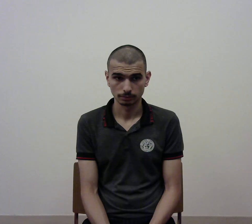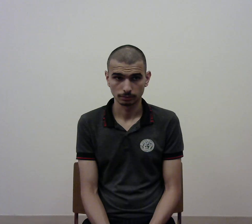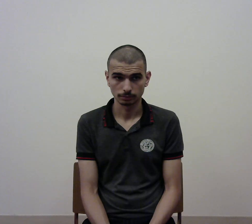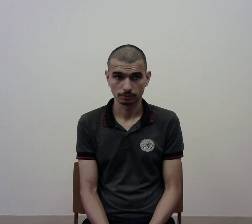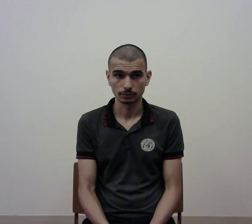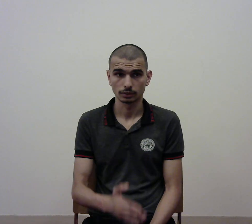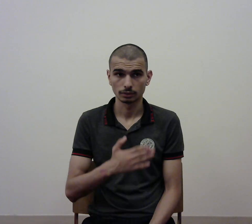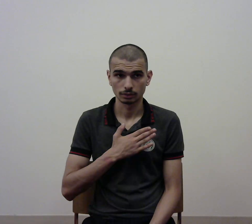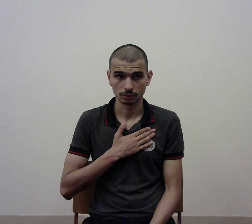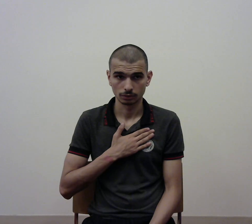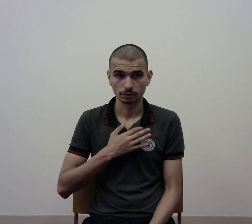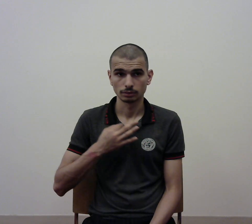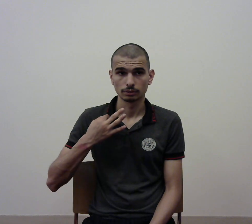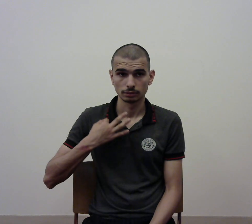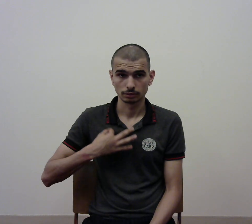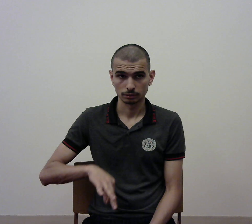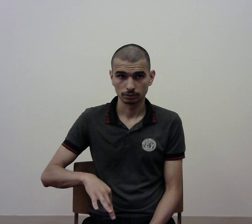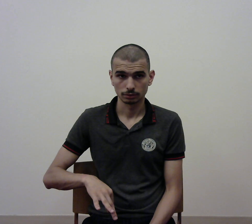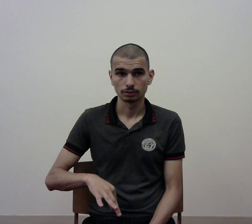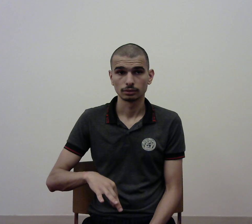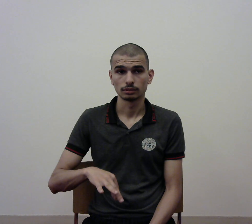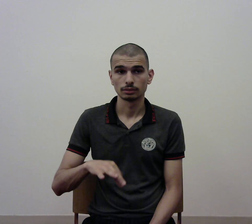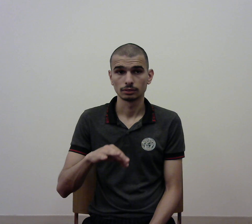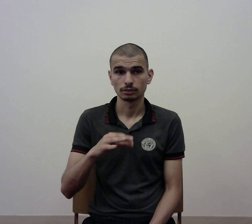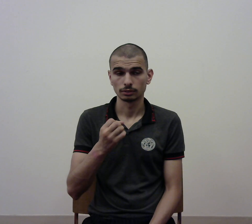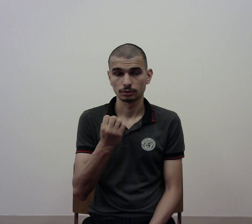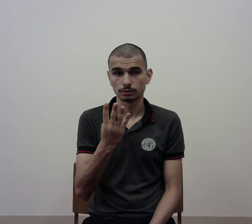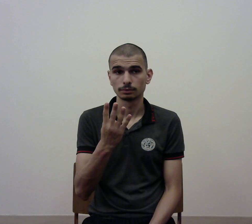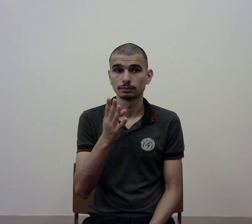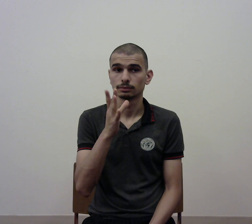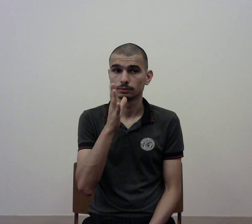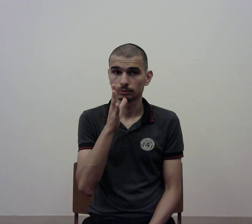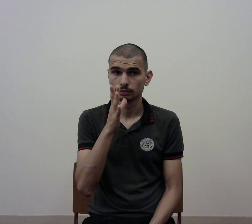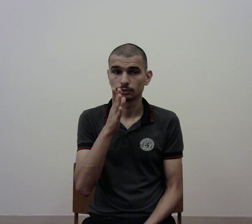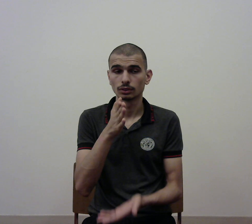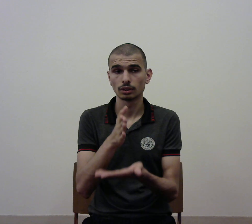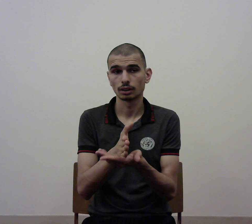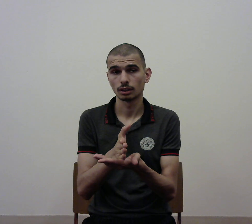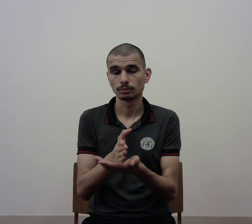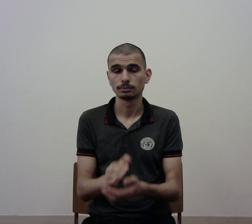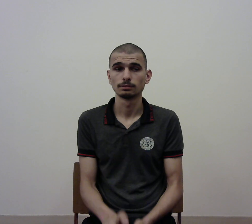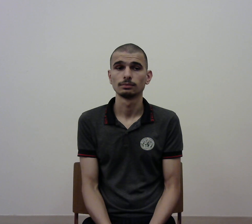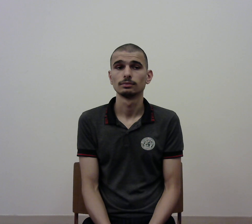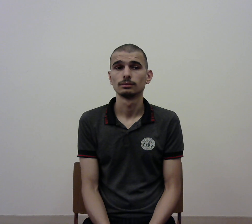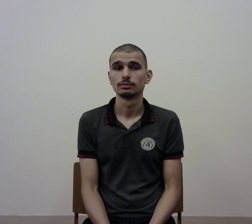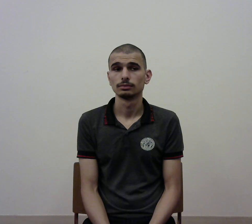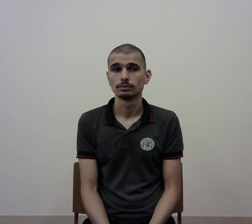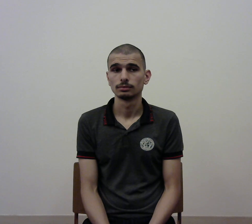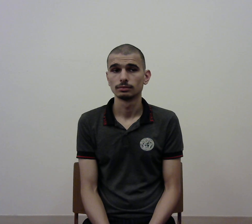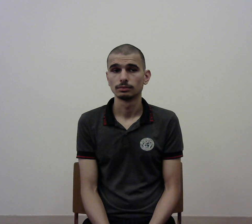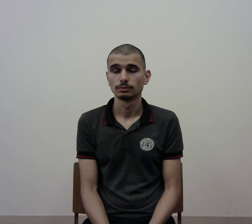Mənim oğlumun 14 yaşı var